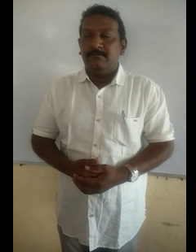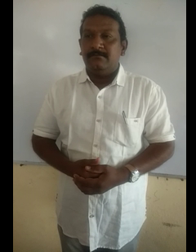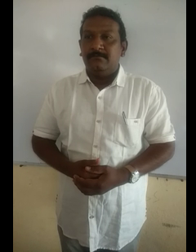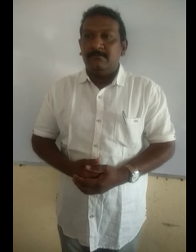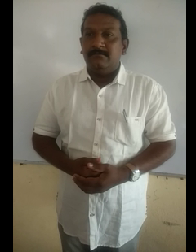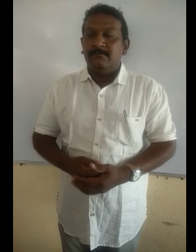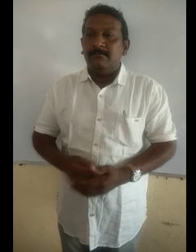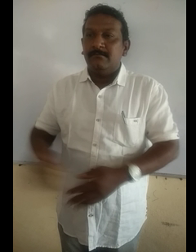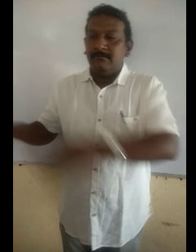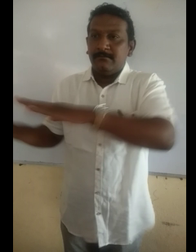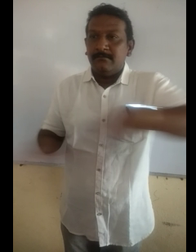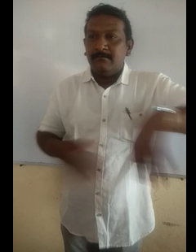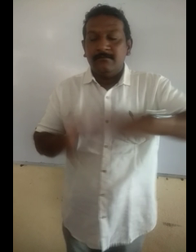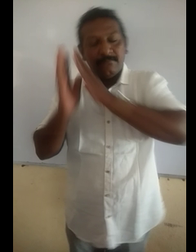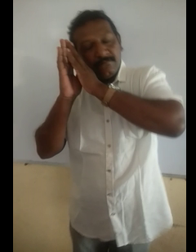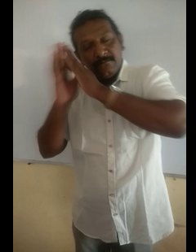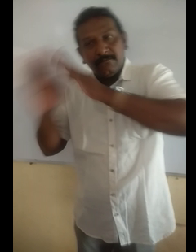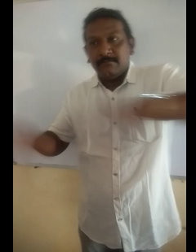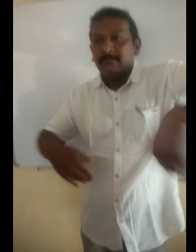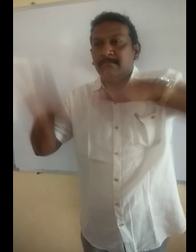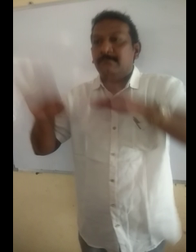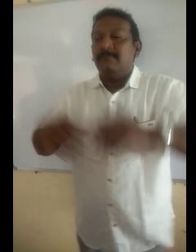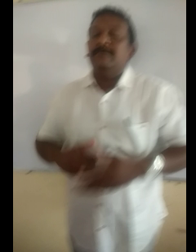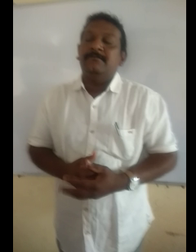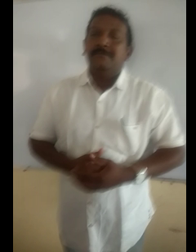prepare the bed